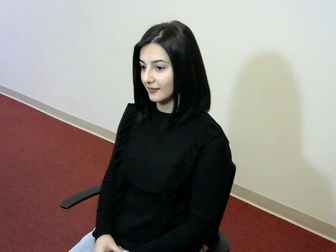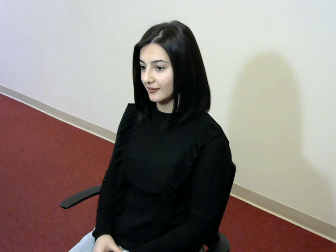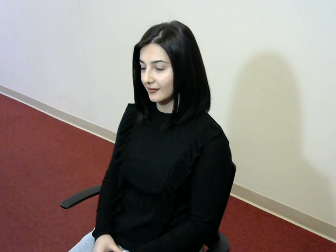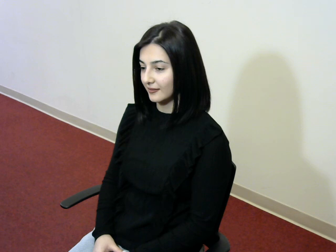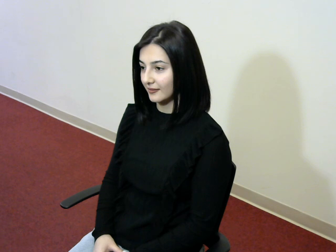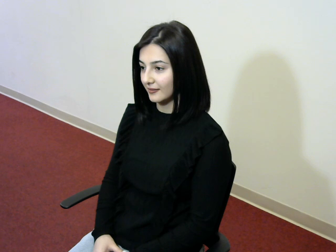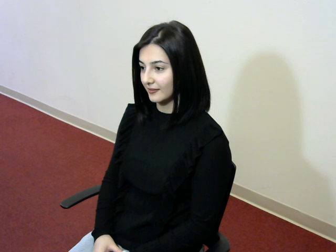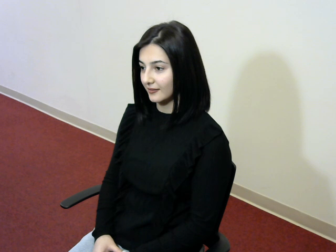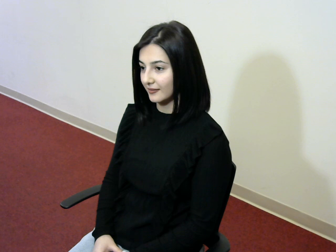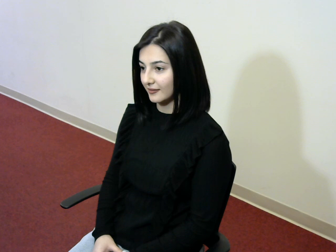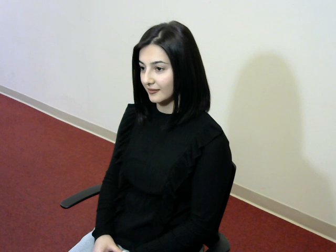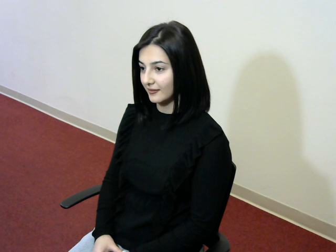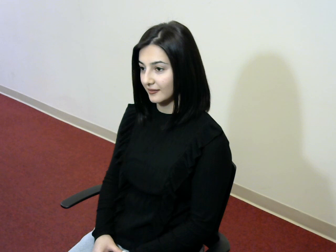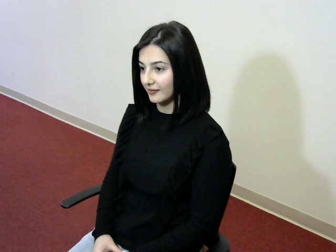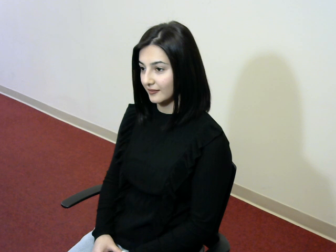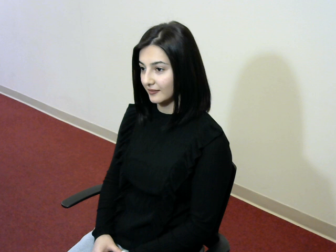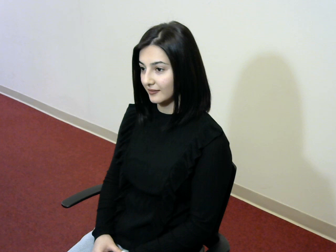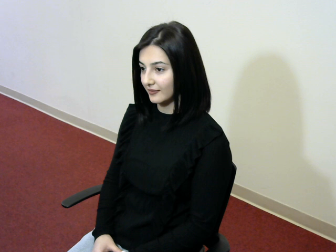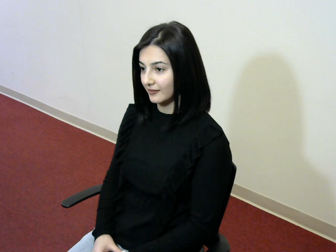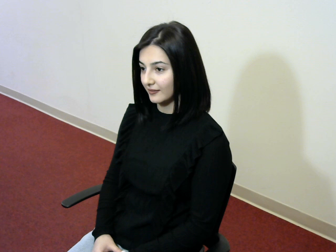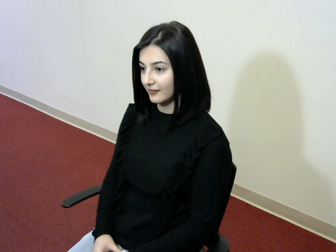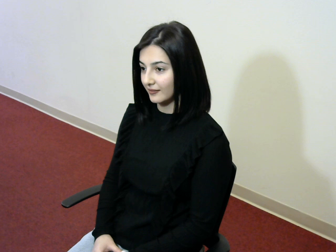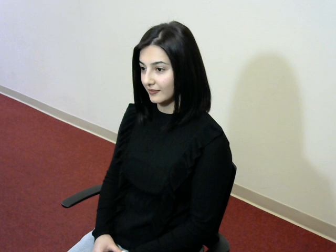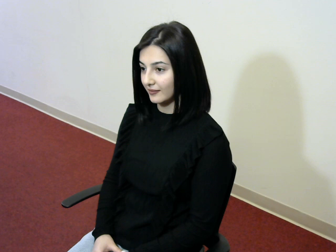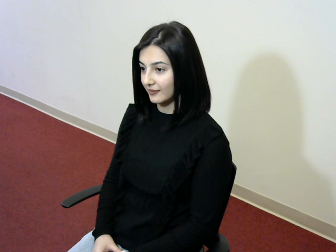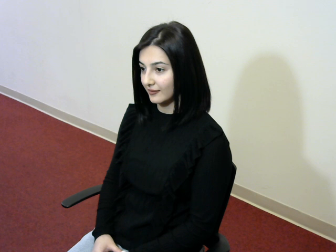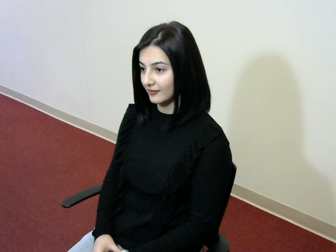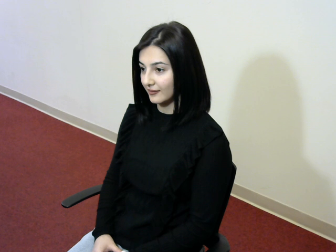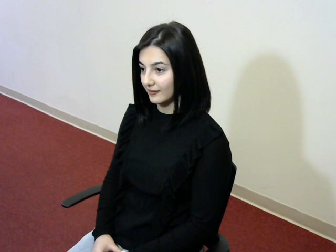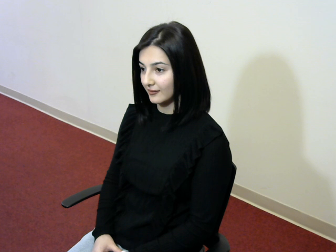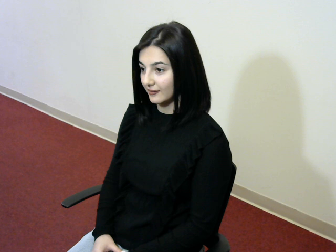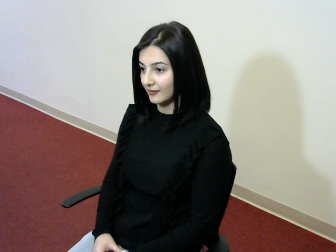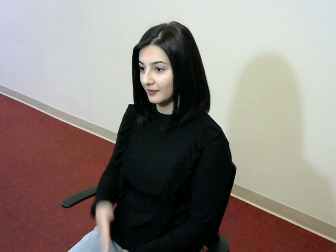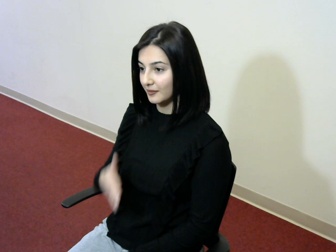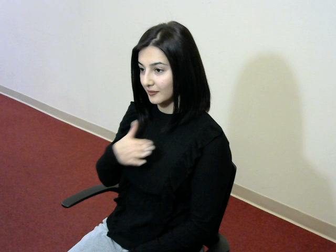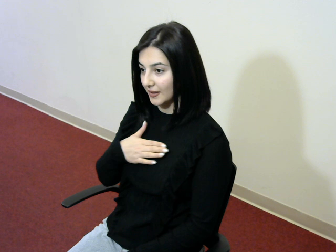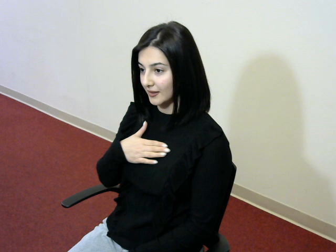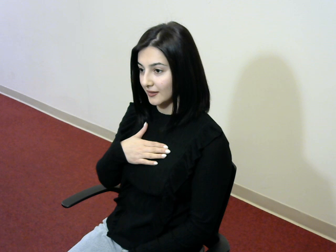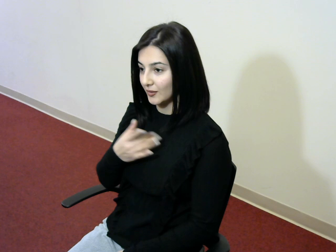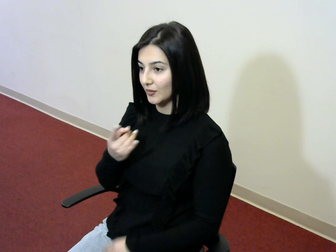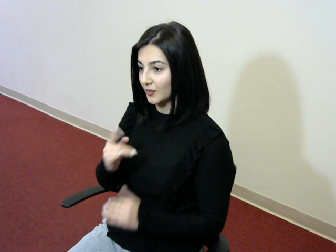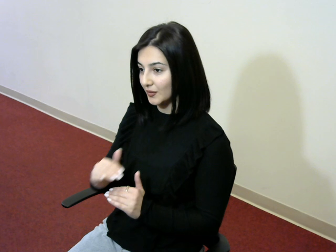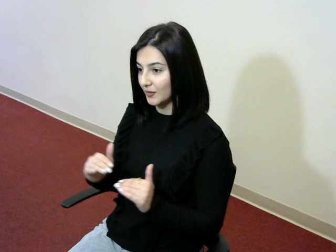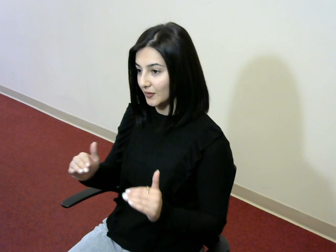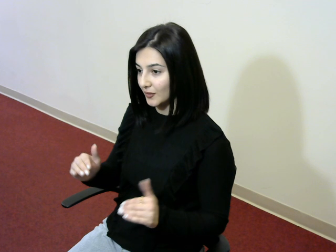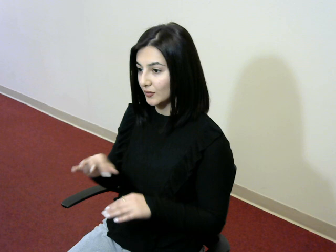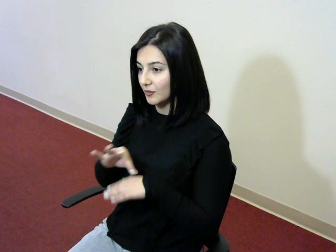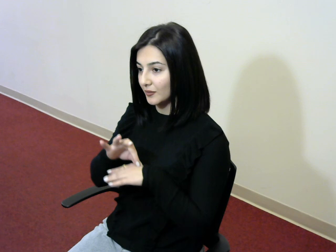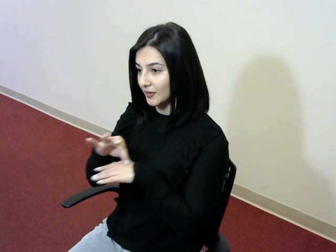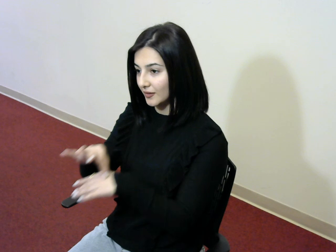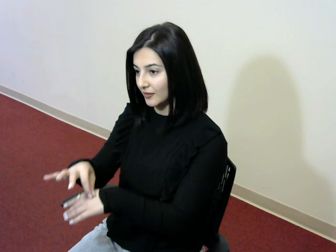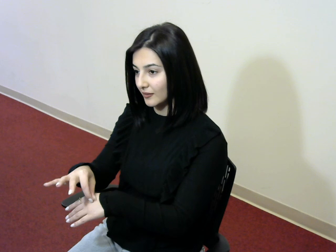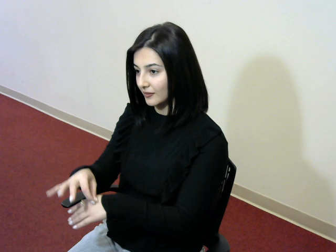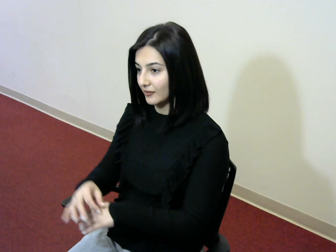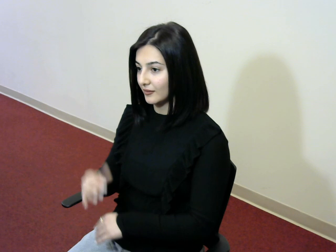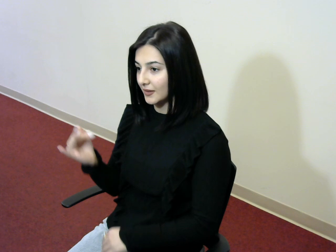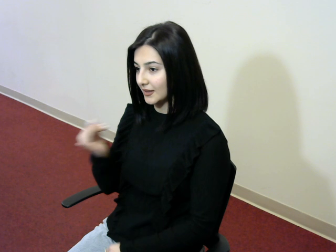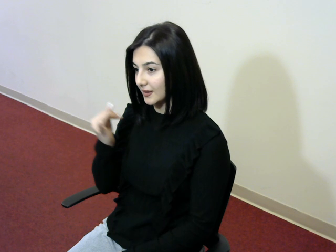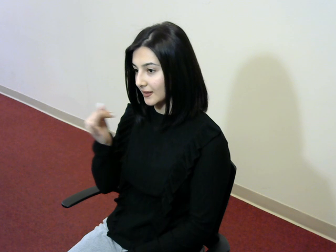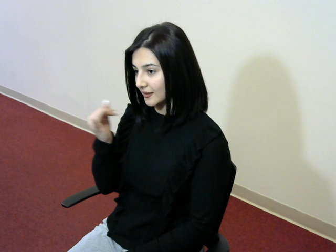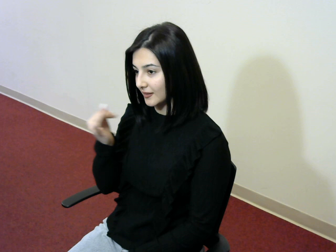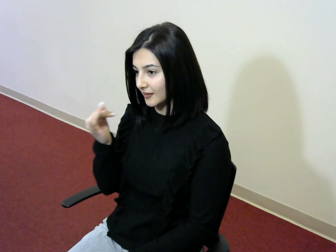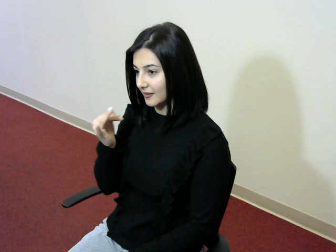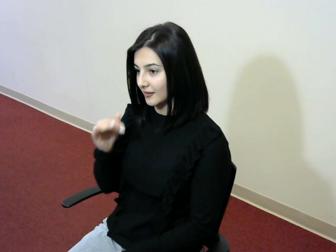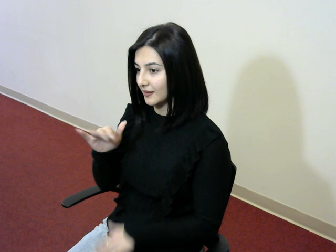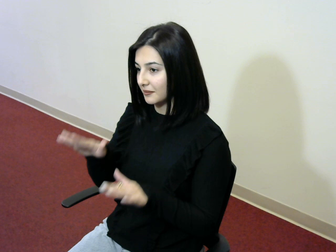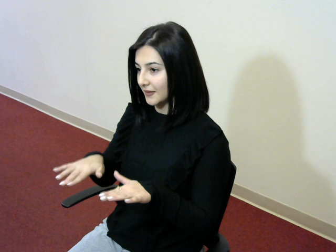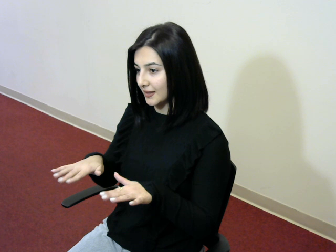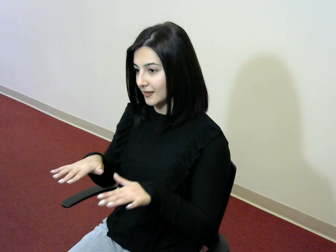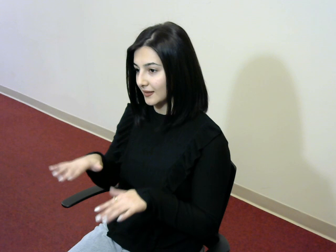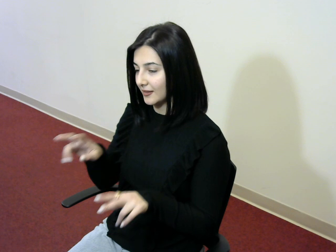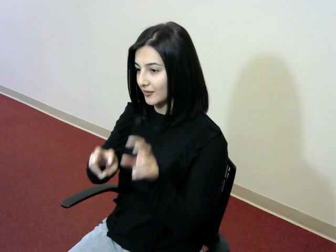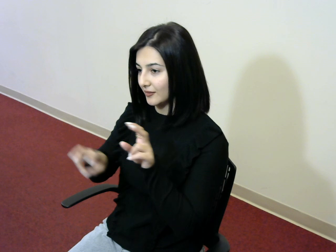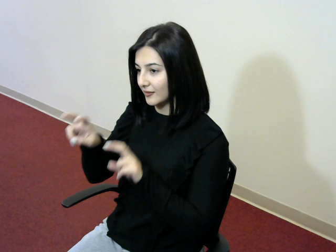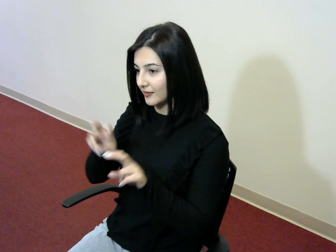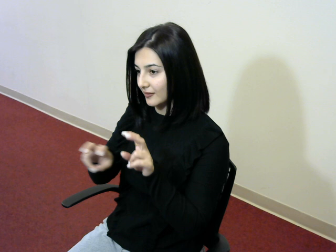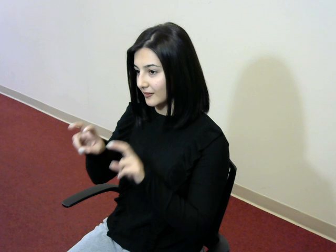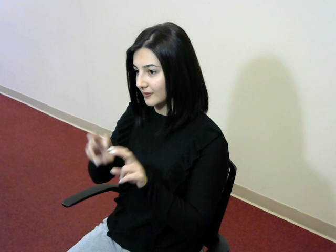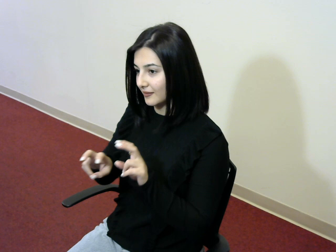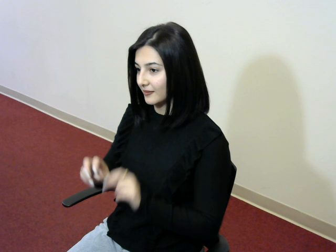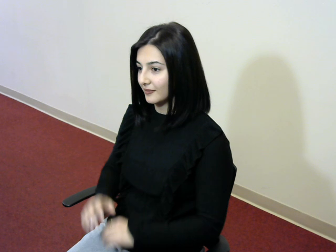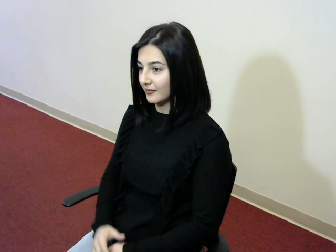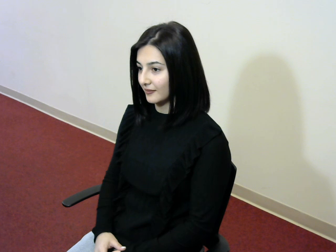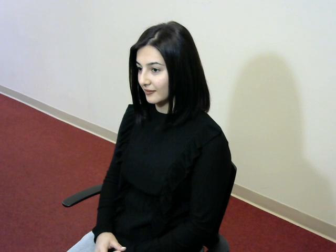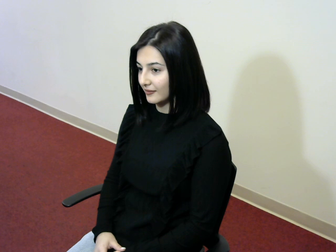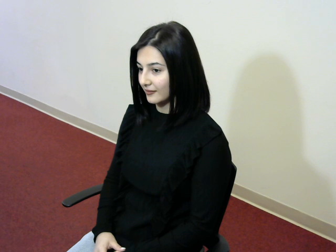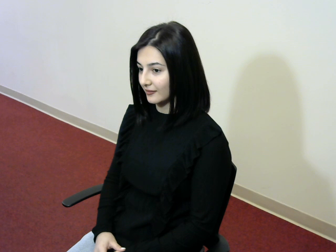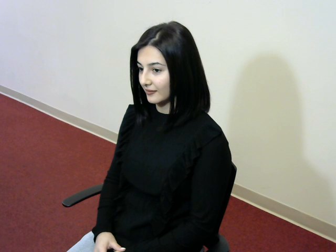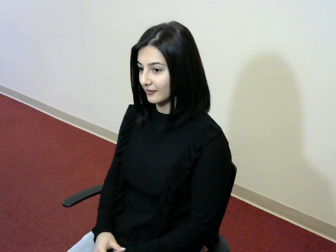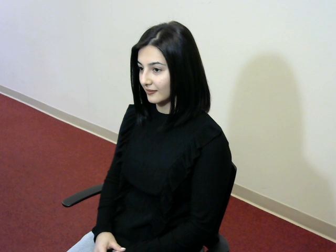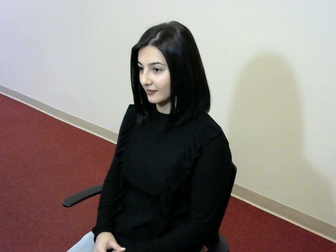Mən uşaqlarımı aparmağa maraqlı yer axtarıram